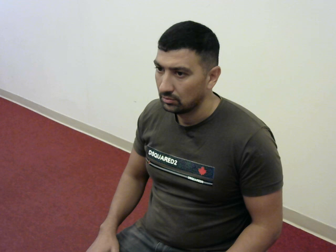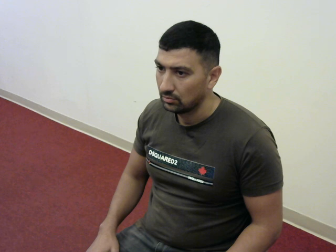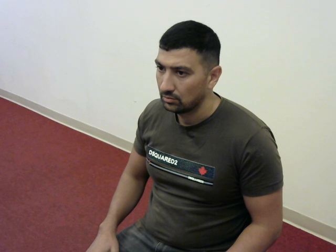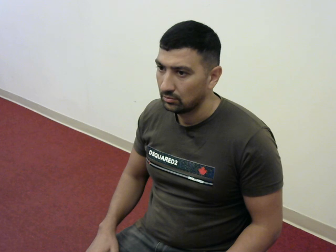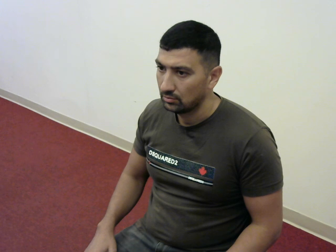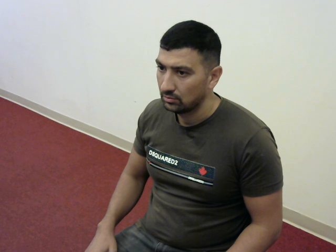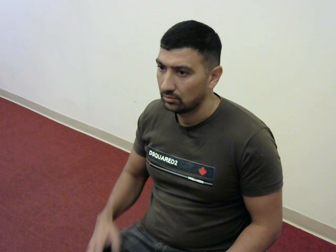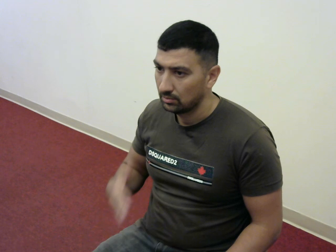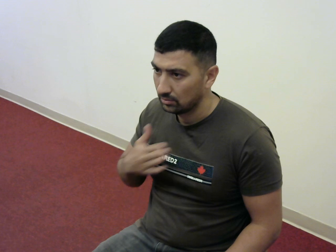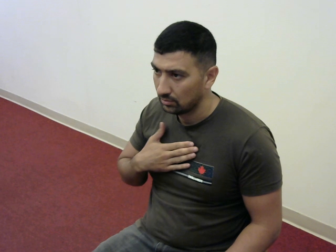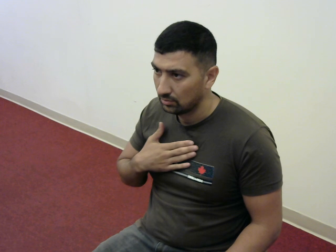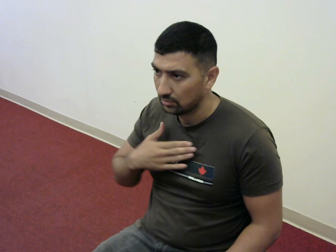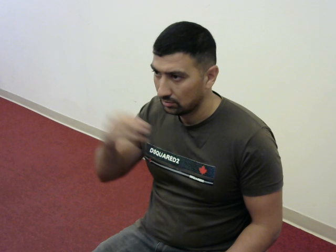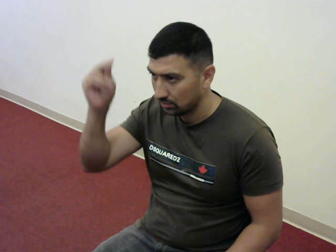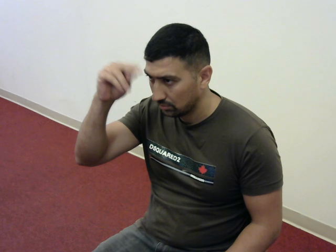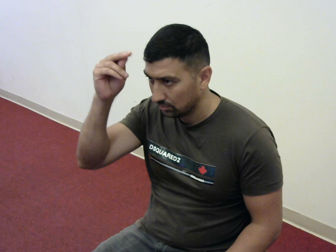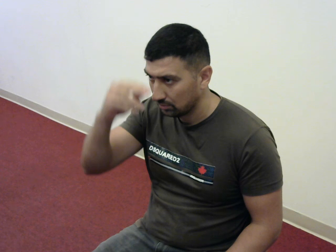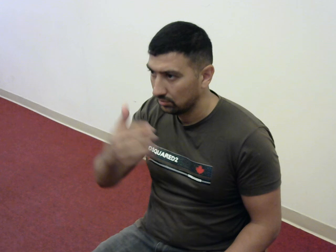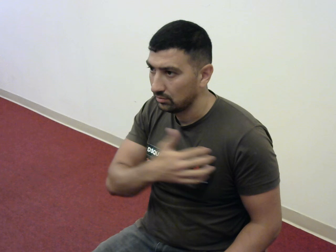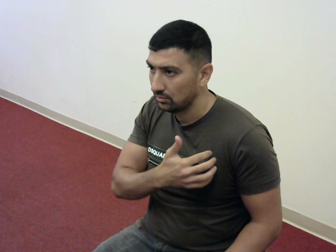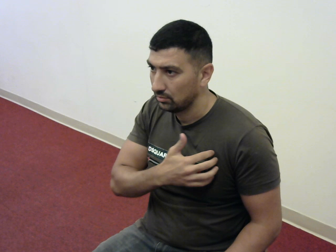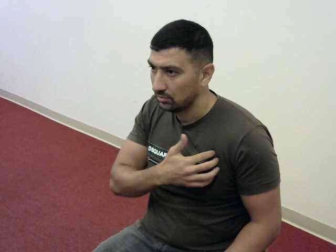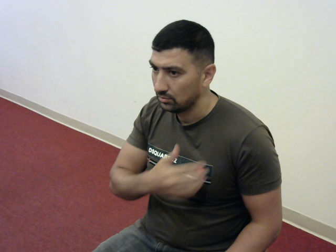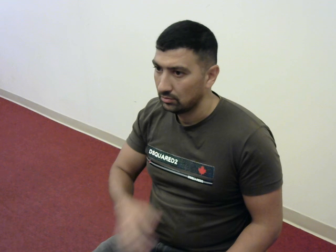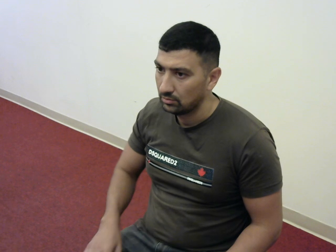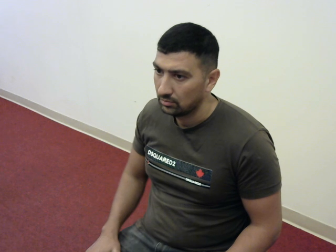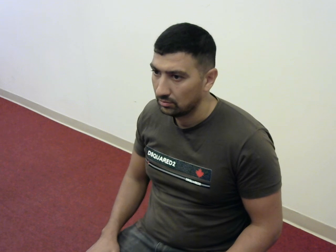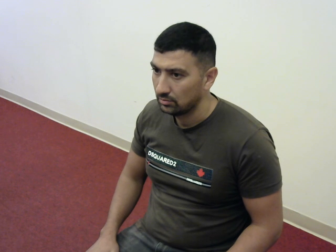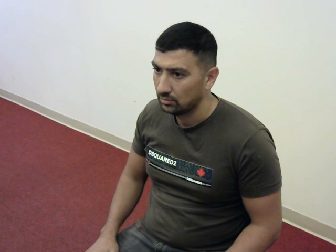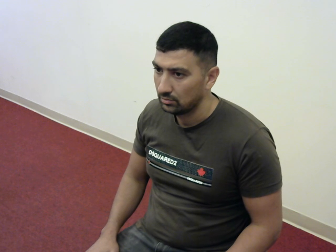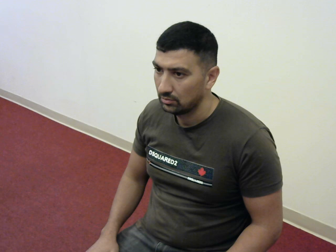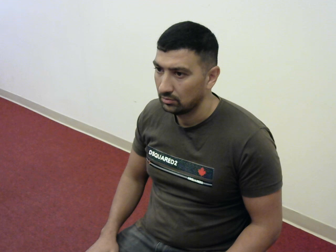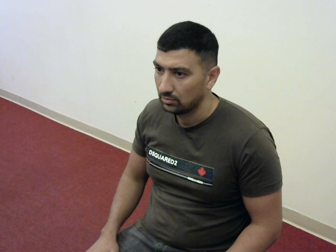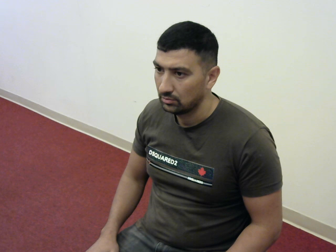Mən öyrənmək istəyirəm